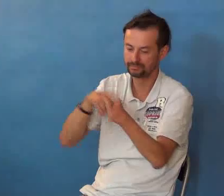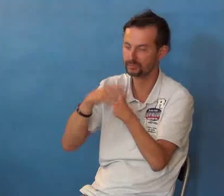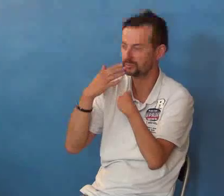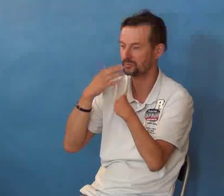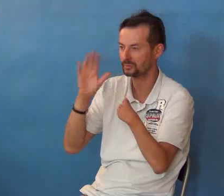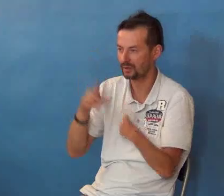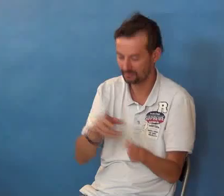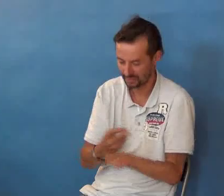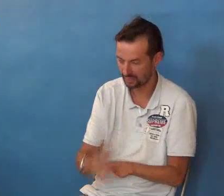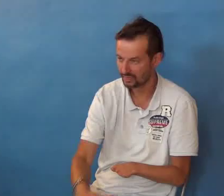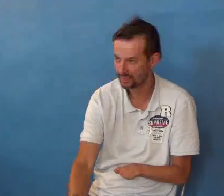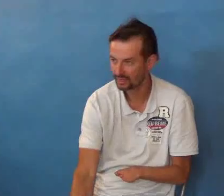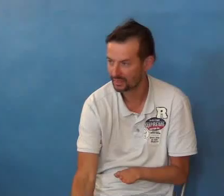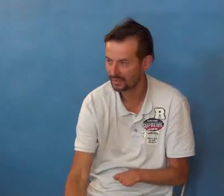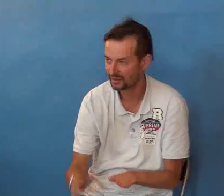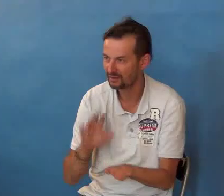Od upadku ma poranione kolano.